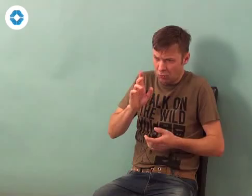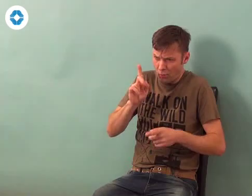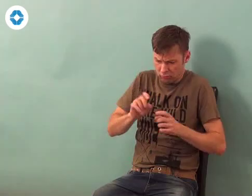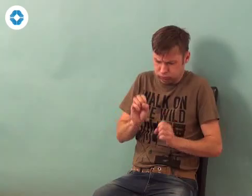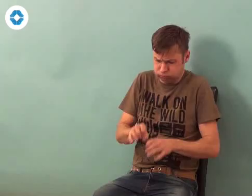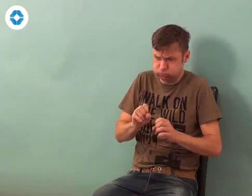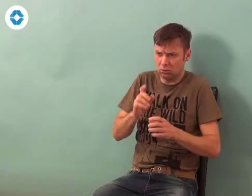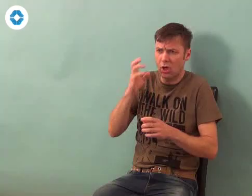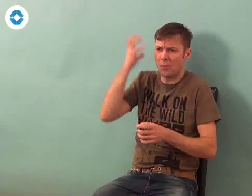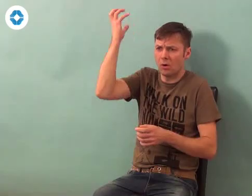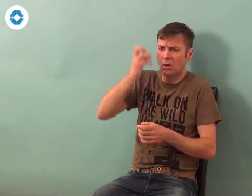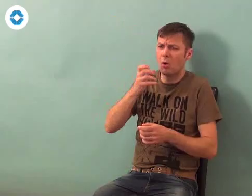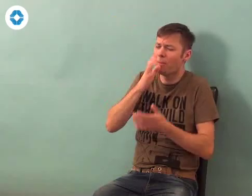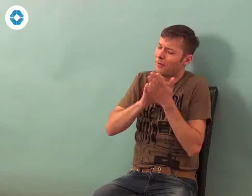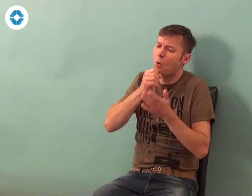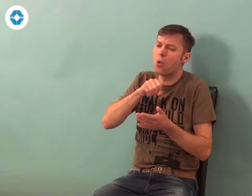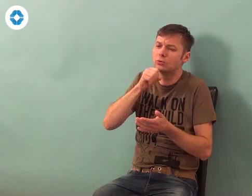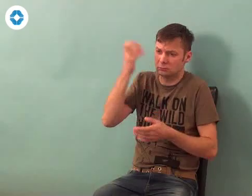Zbiera te jabłka, ojej, przepraszam, gruszki.